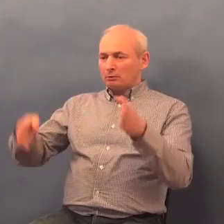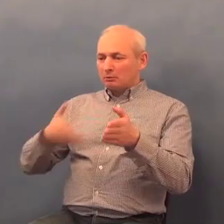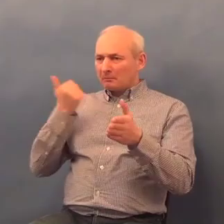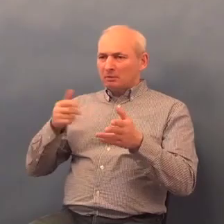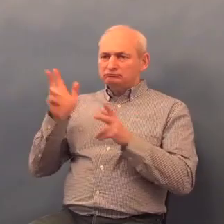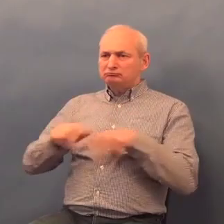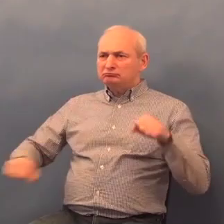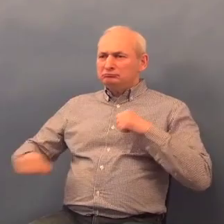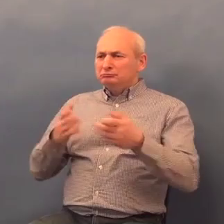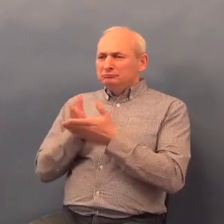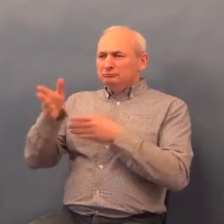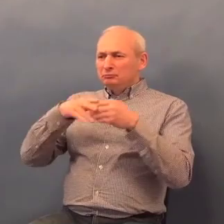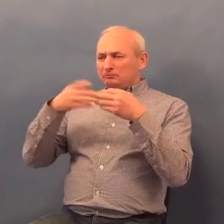Zdenerwowany idzie, otwiera gwałtownie drzwi i wchodzi do domu.